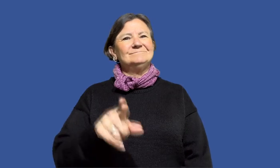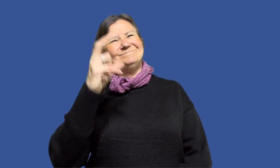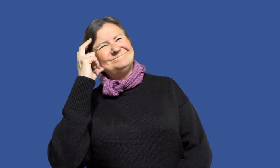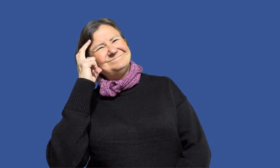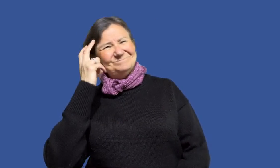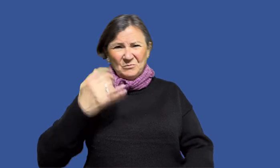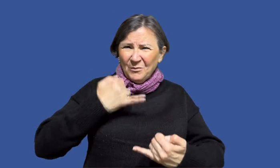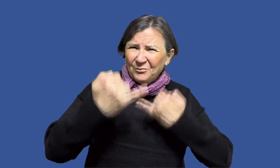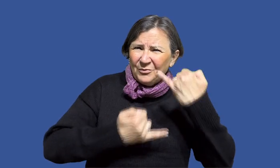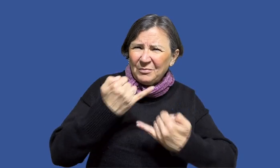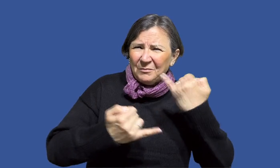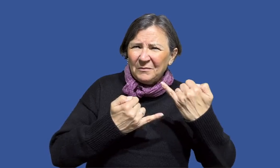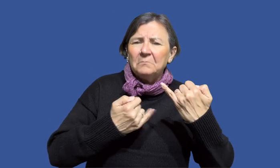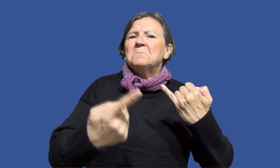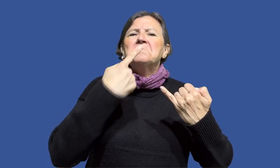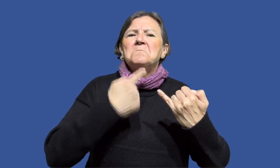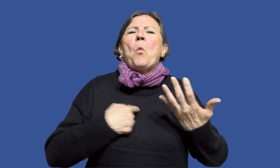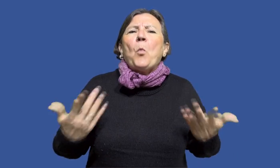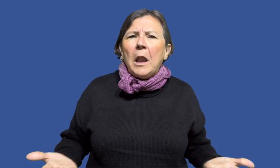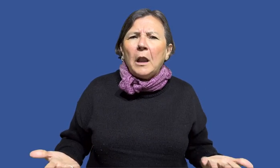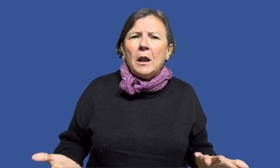Quins problemes tens per dormir?